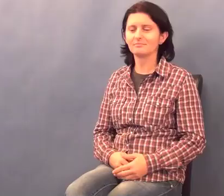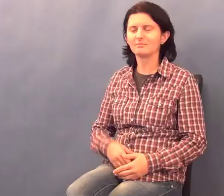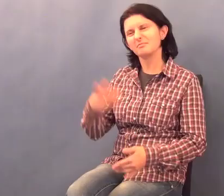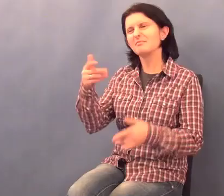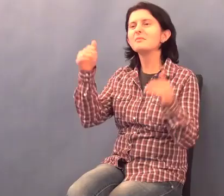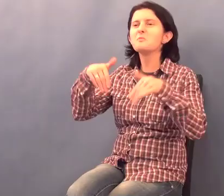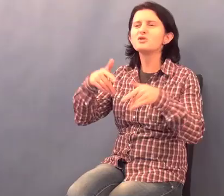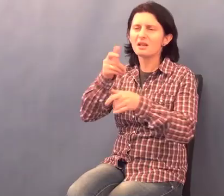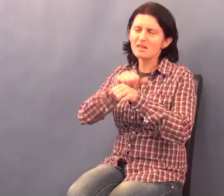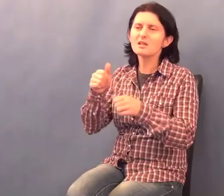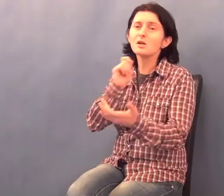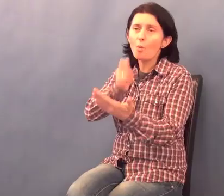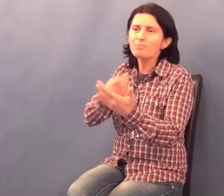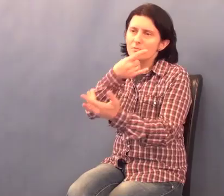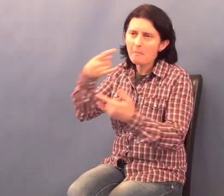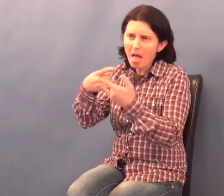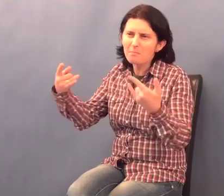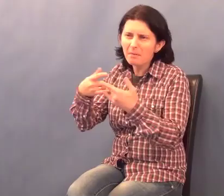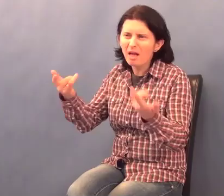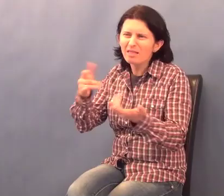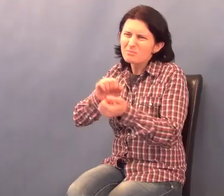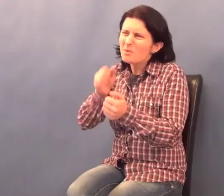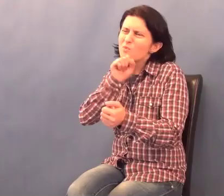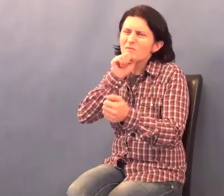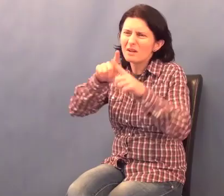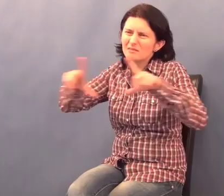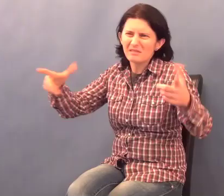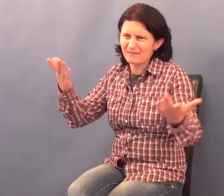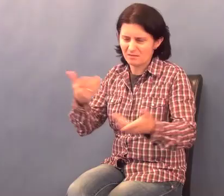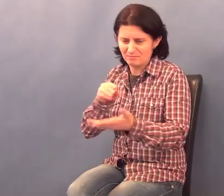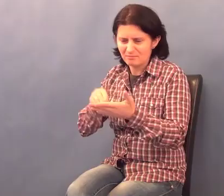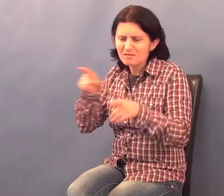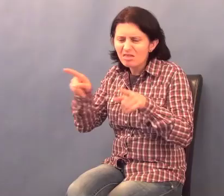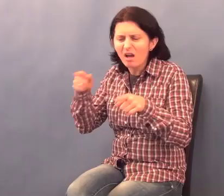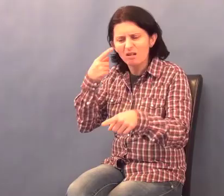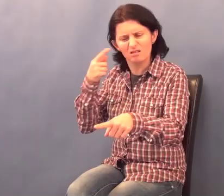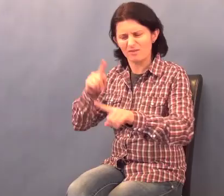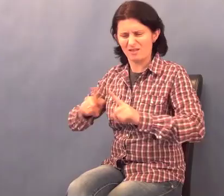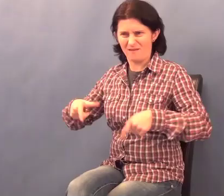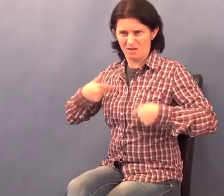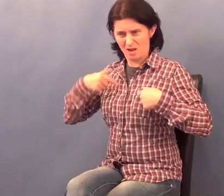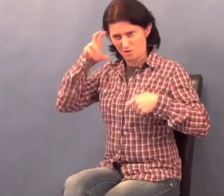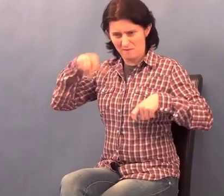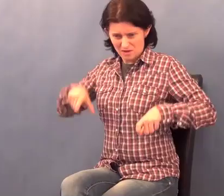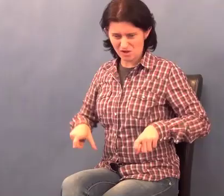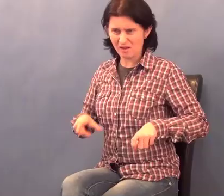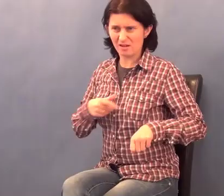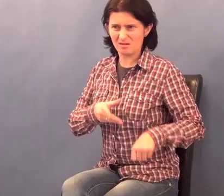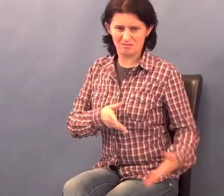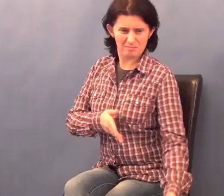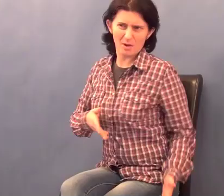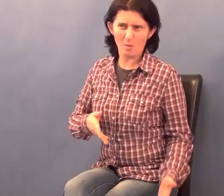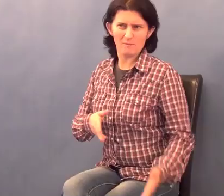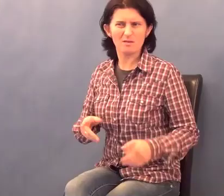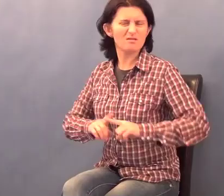Można też kupić meble, meble mogą być używane i na znaku jest napisane, że nie wolno siedzieć na nich i ich piłować. Nie wolno.